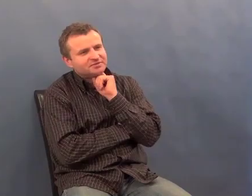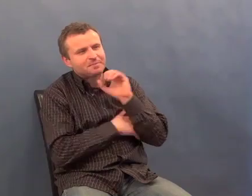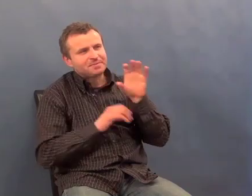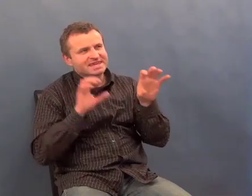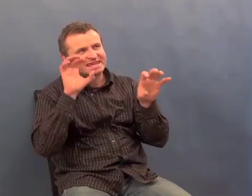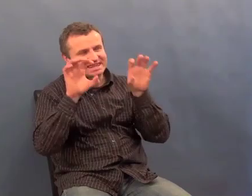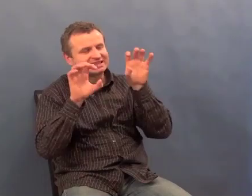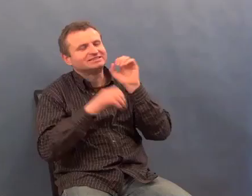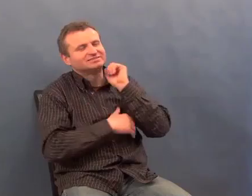Wspinać się.